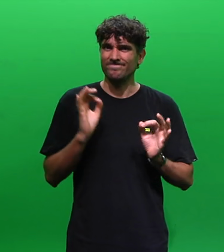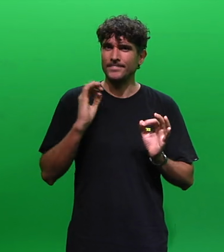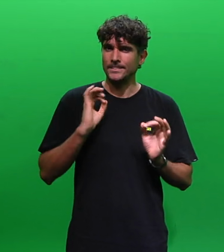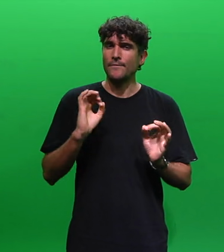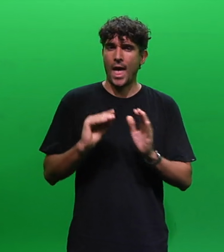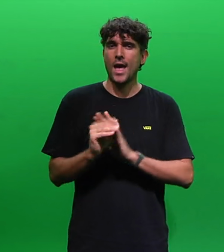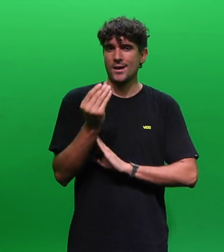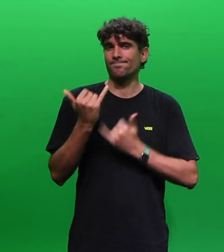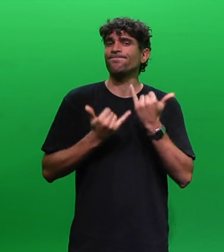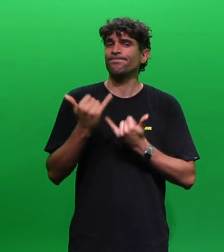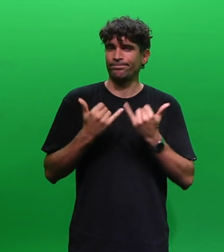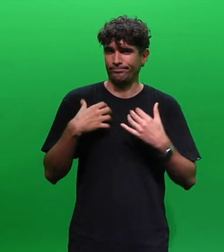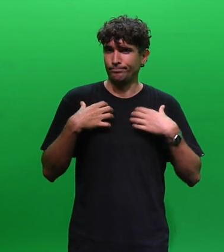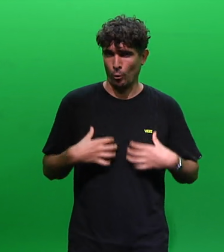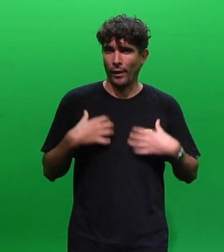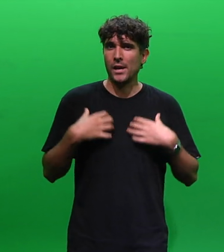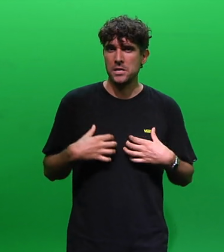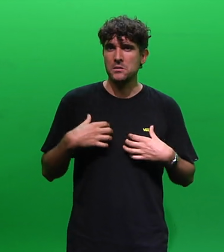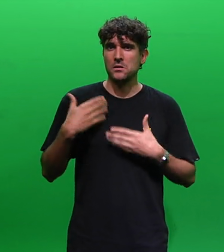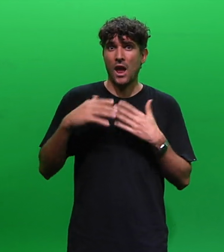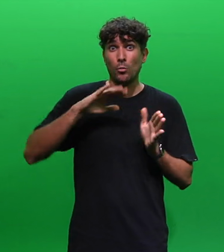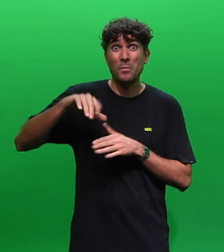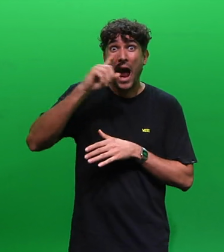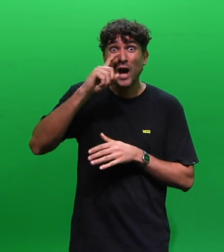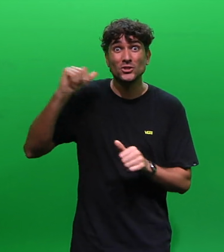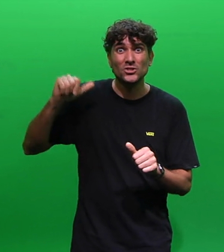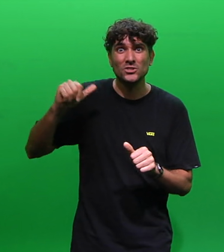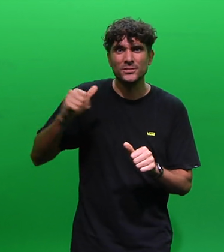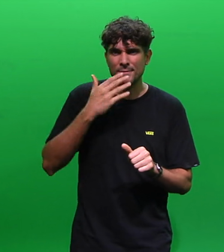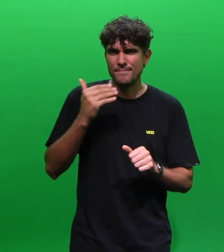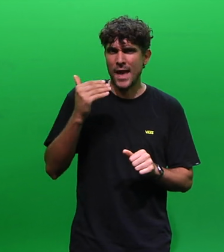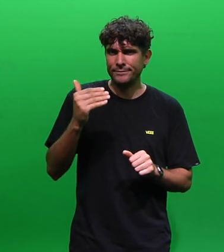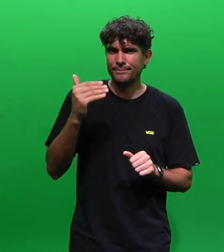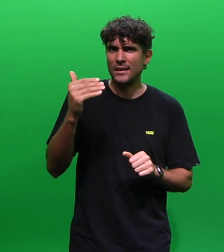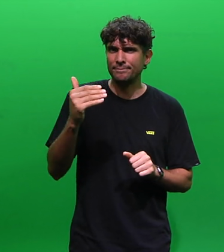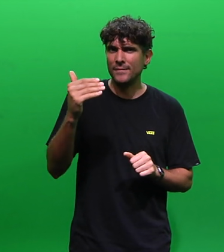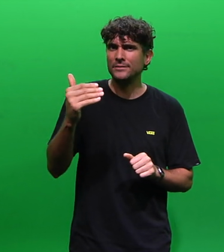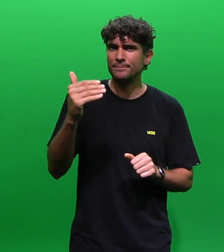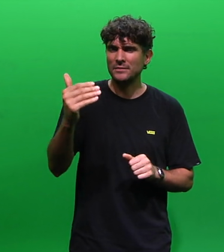Vaig néixer amb problemes als pulmons, però aquests últims anys em sembla que ha anat a més.